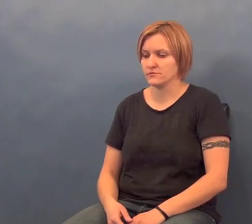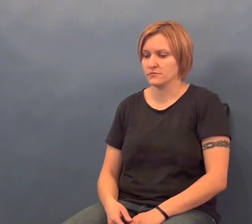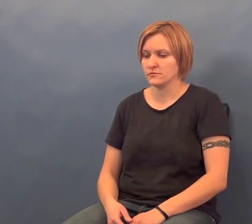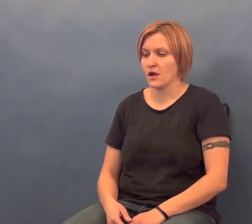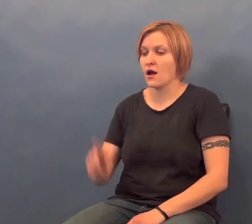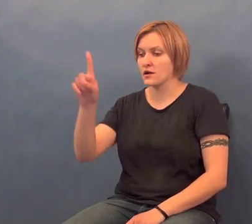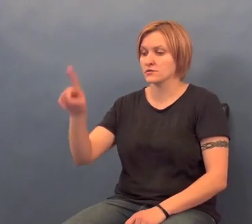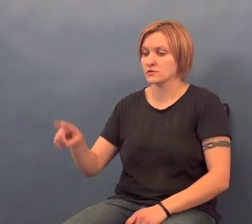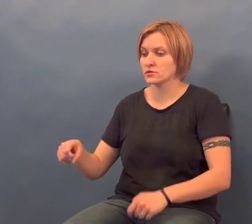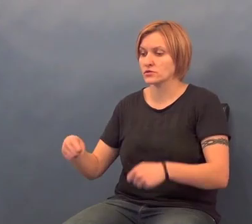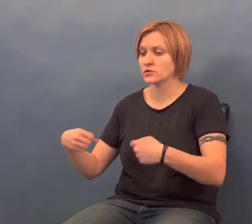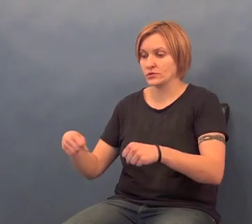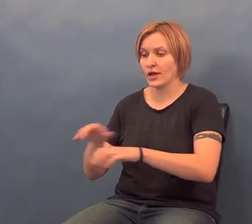Aa, skuter nie.